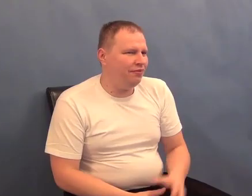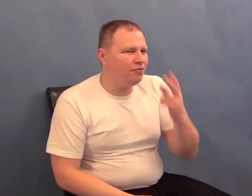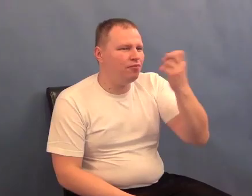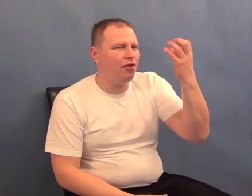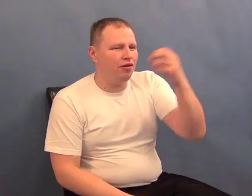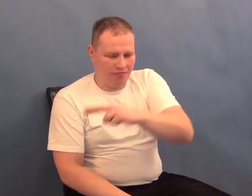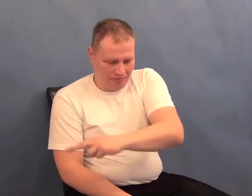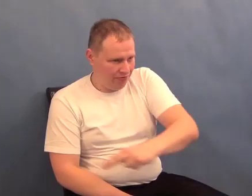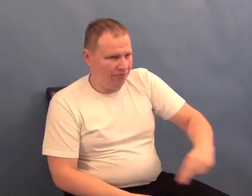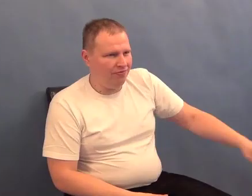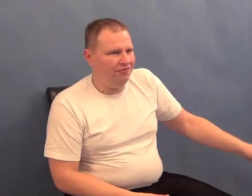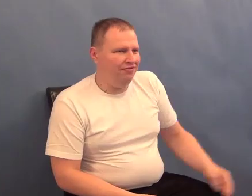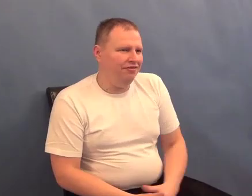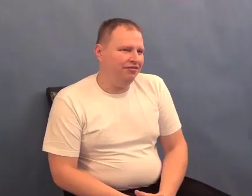Widać, że na peronie dworca jest krawężnik.